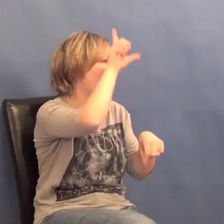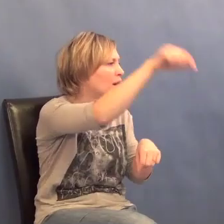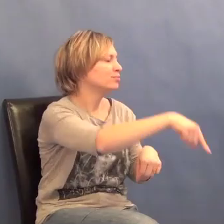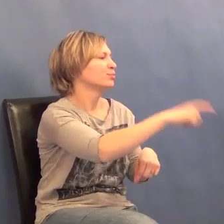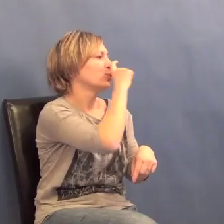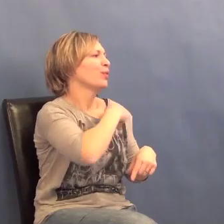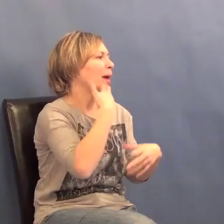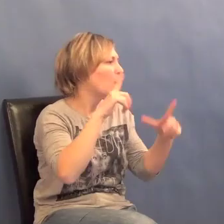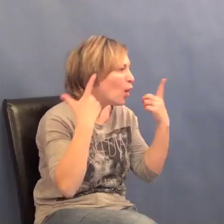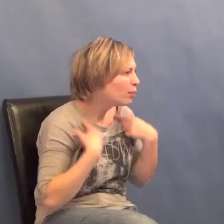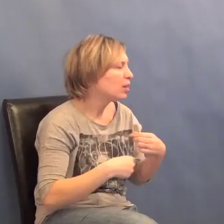Jest źle, nie ma go.